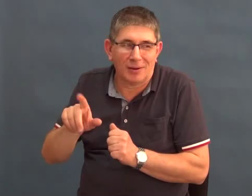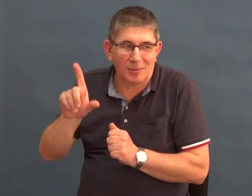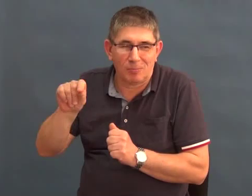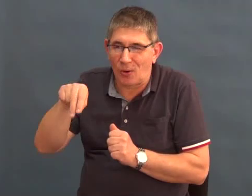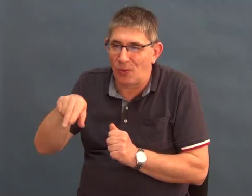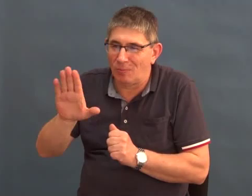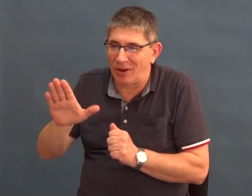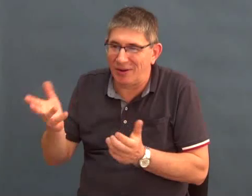pub.